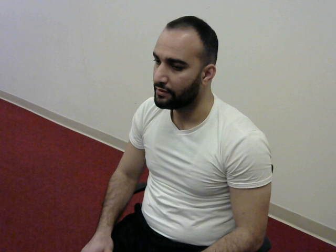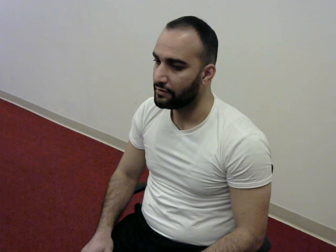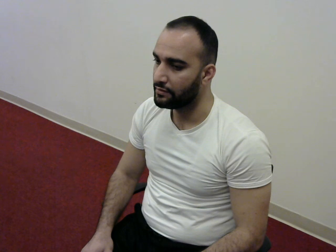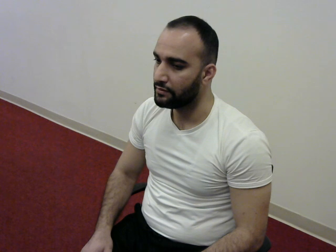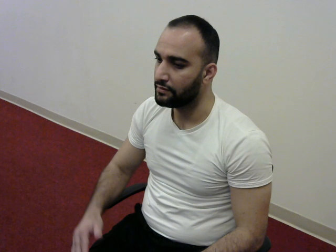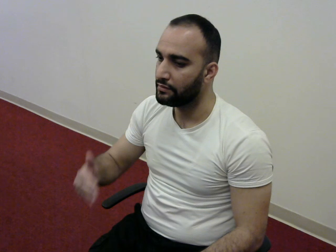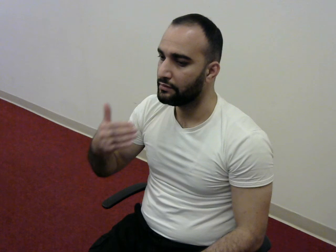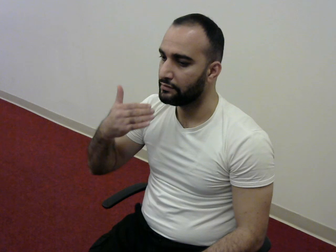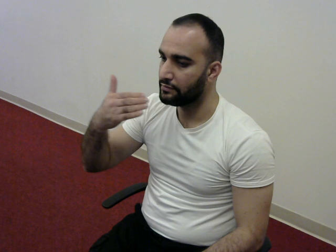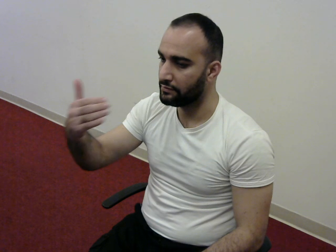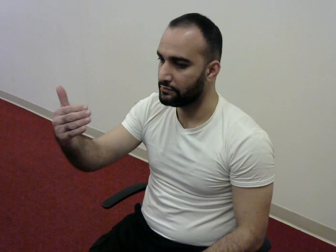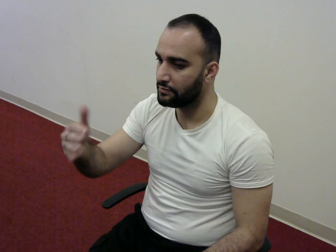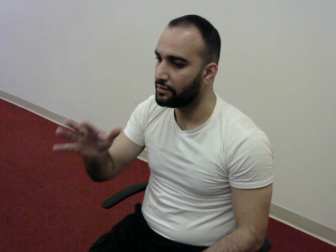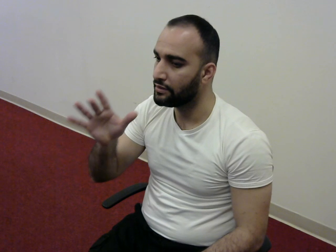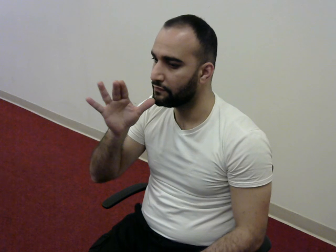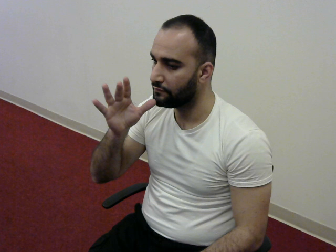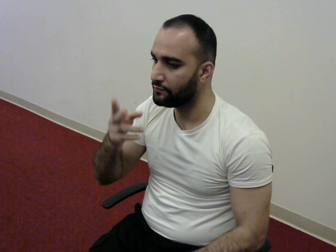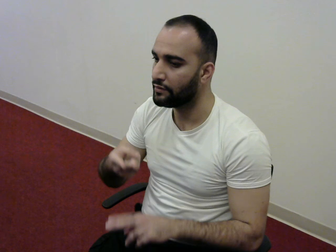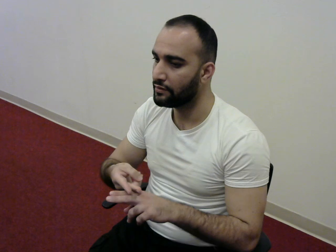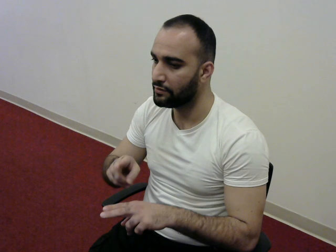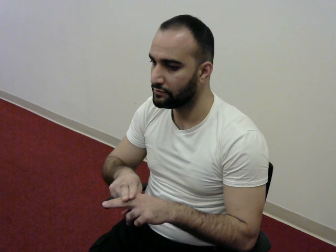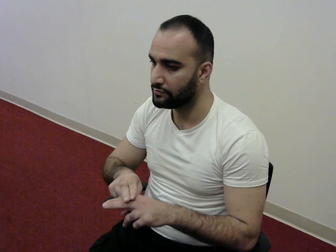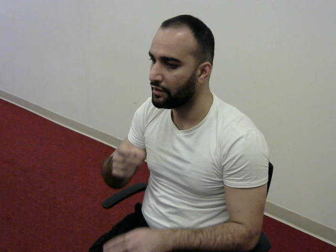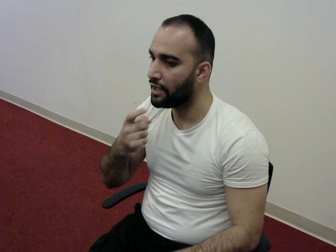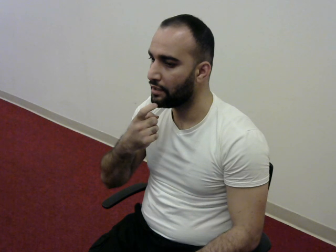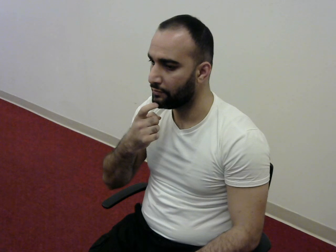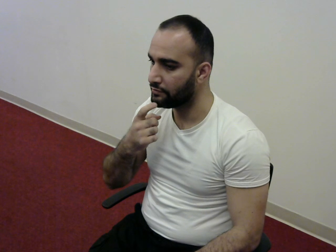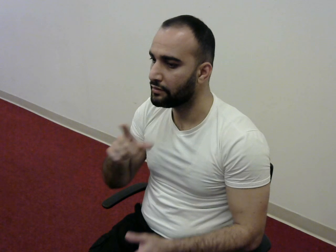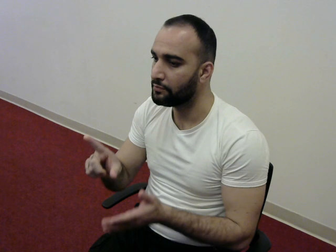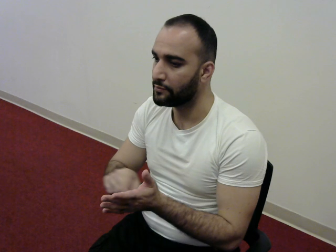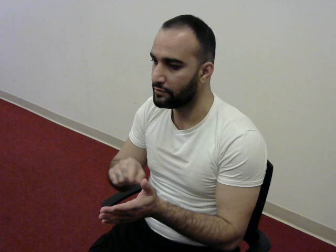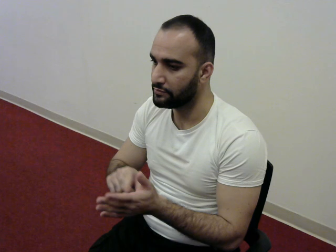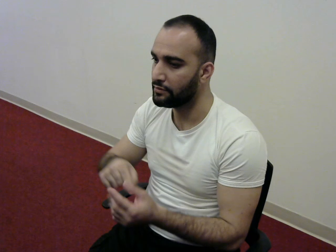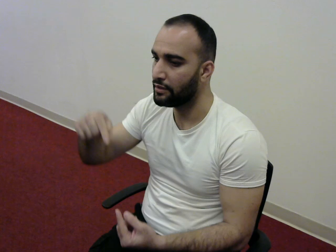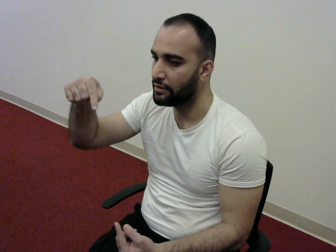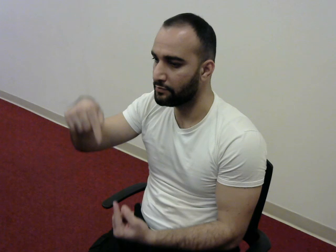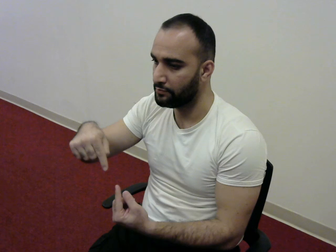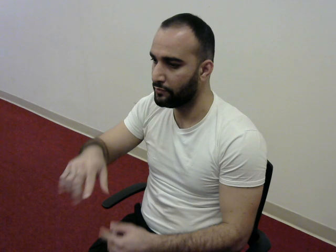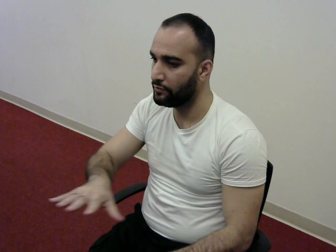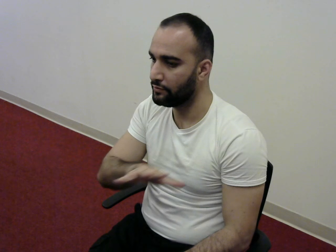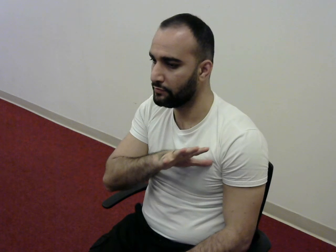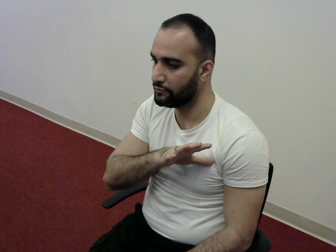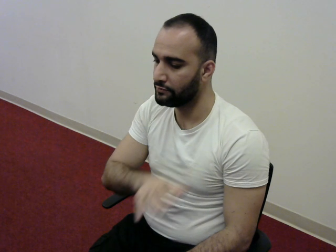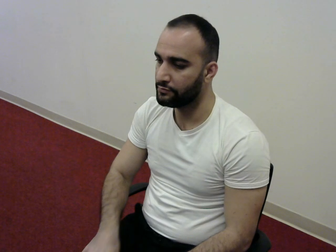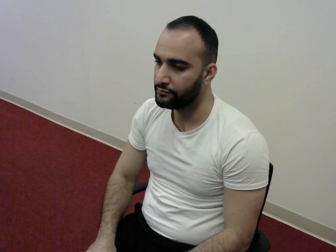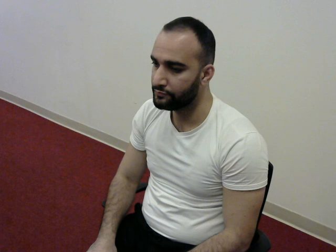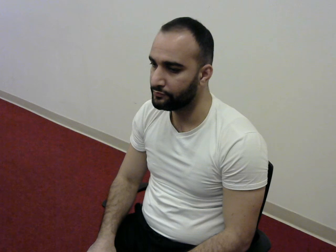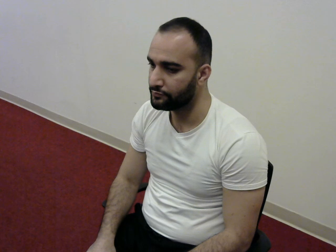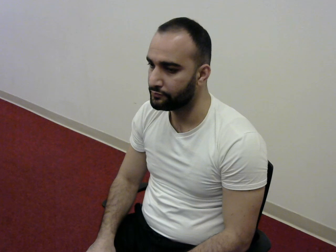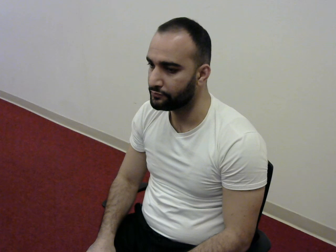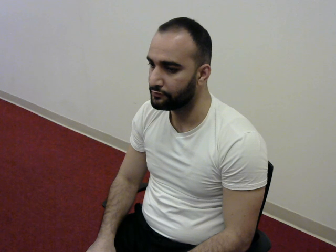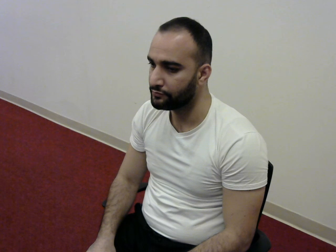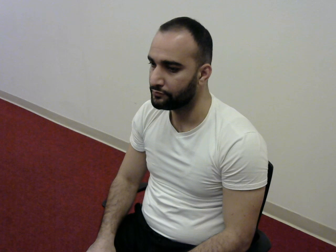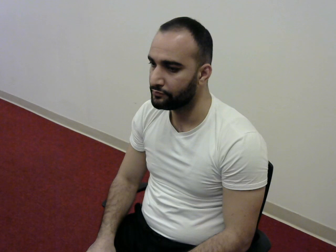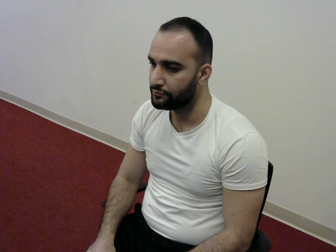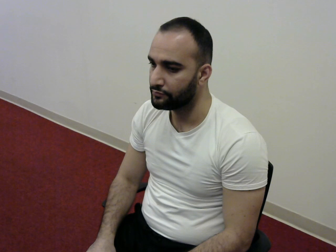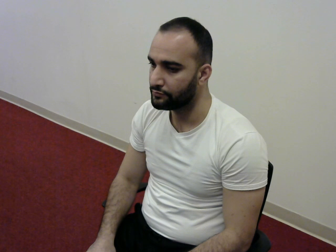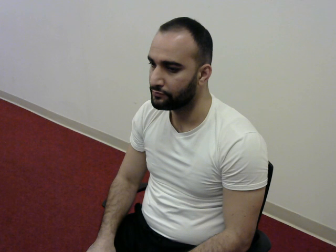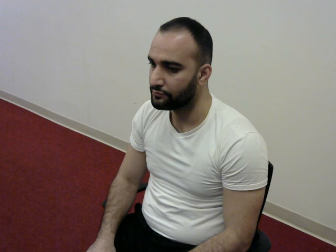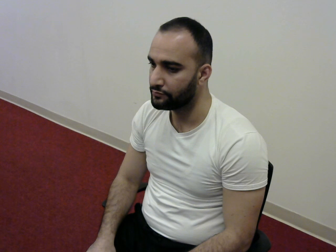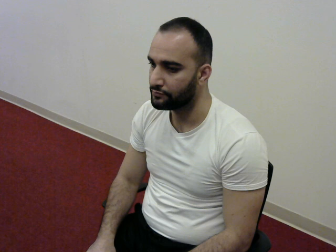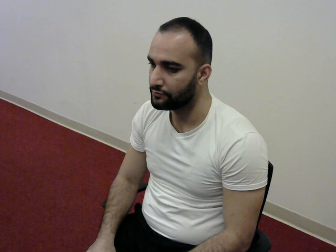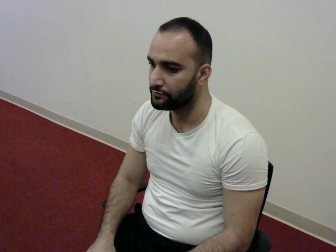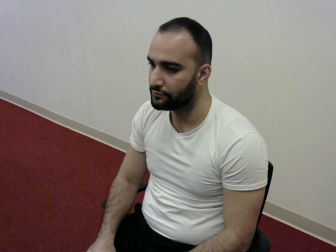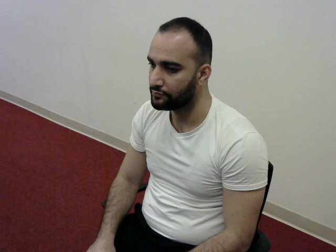Sizə yaşa görə əmək pensiyası təyin olunub